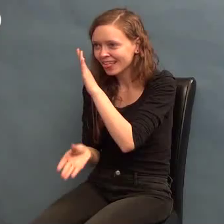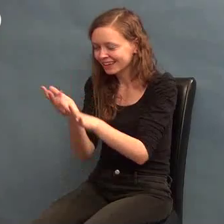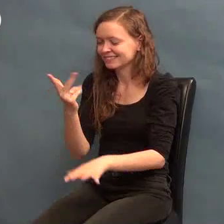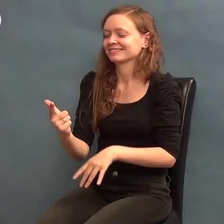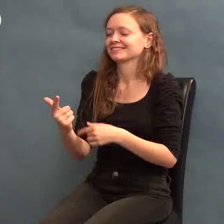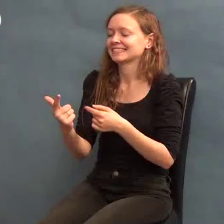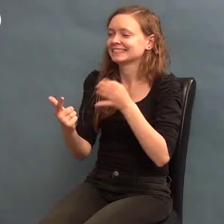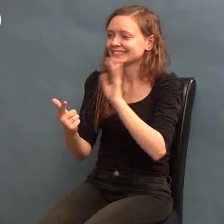Zostały dwa kosze.